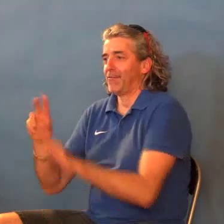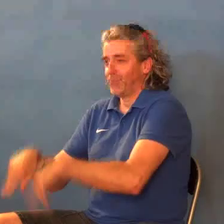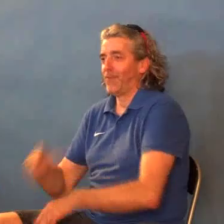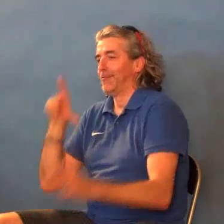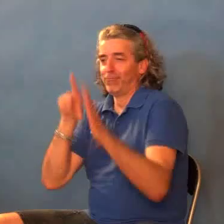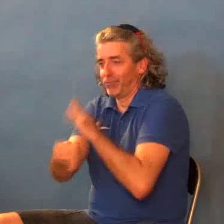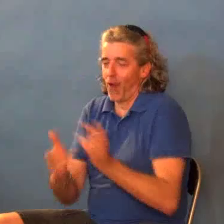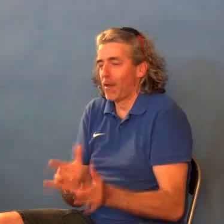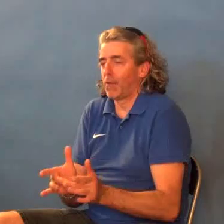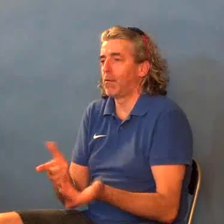Młody chłopiec odjechał stąd na rowerze.